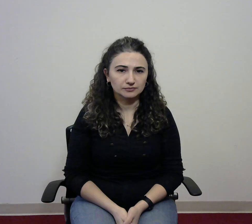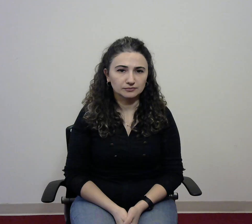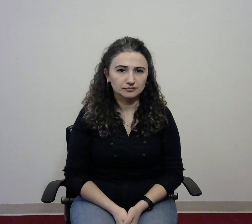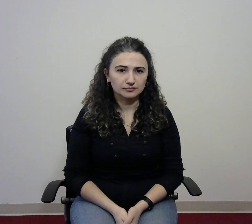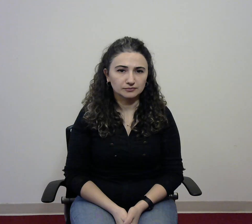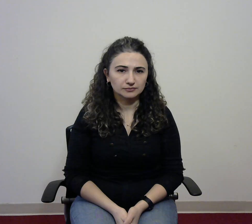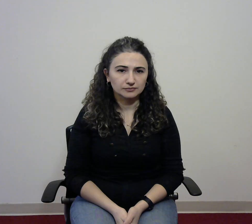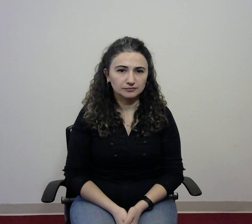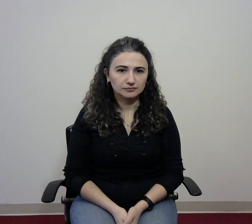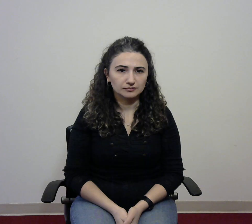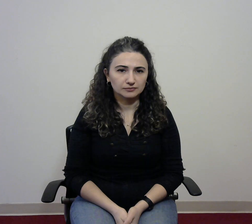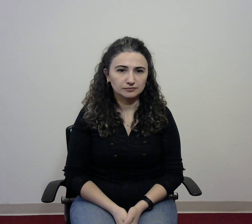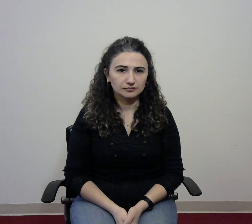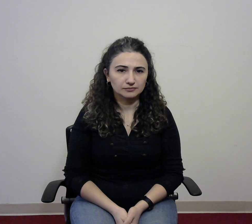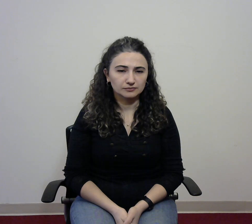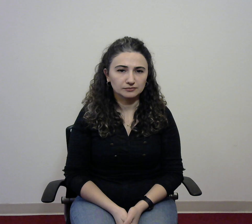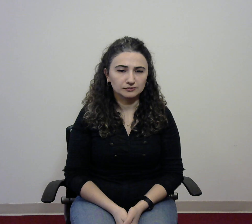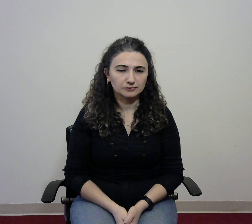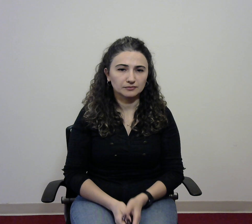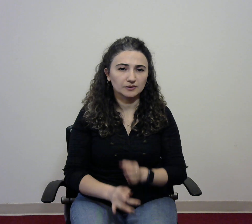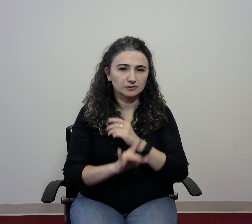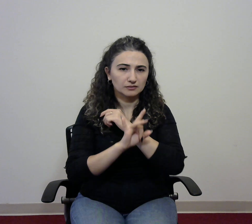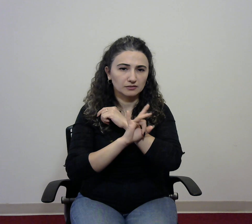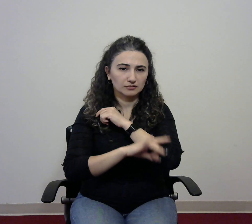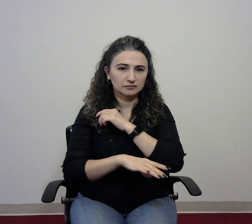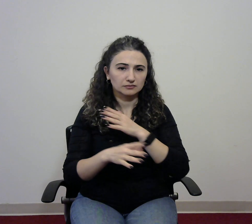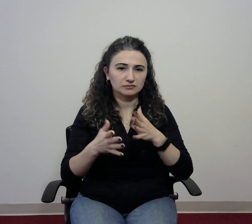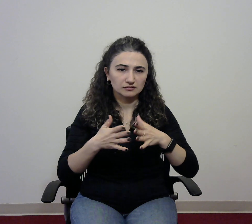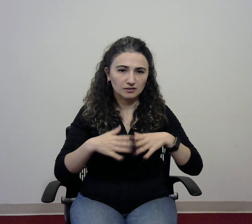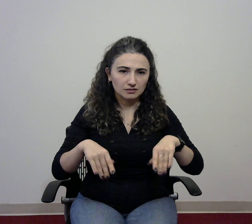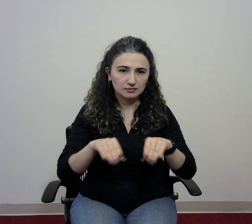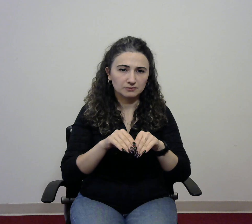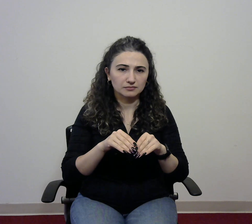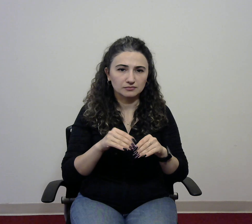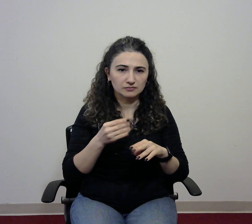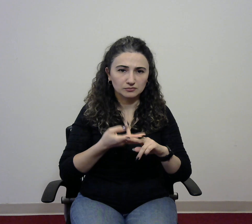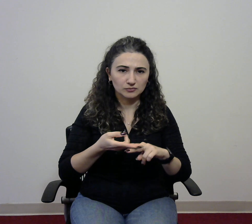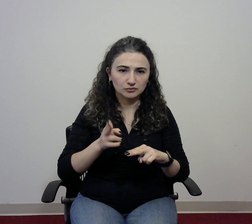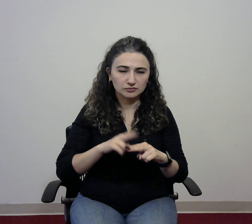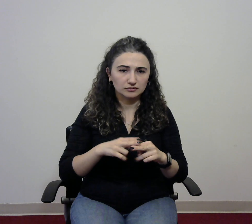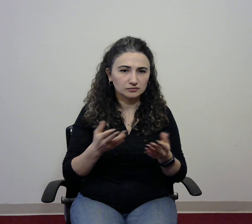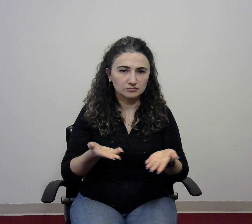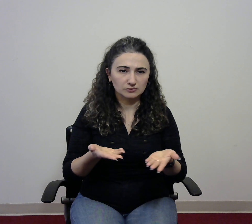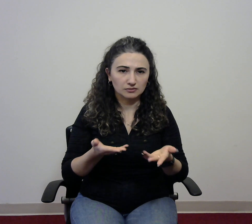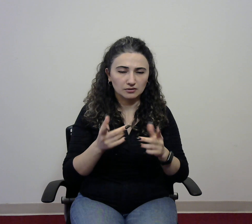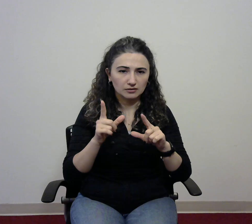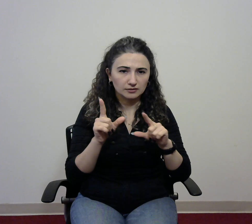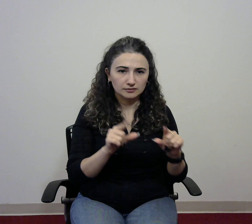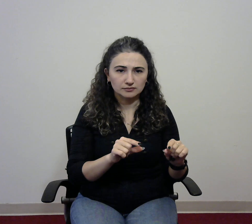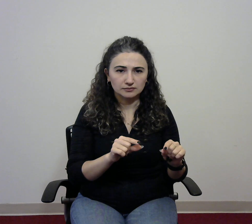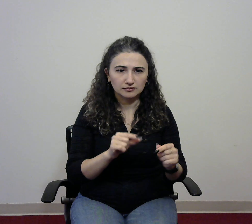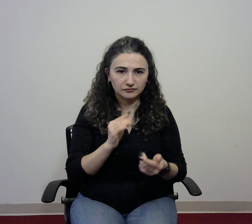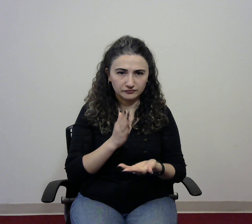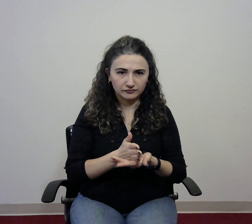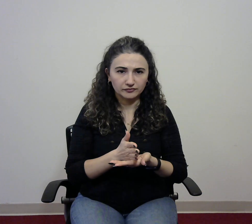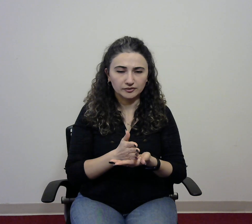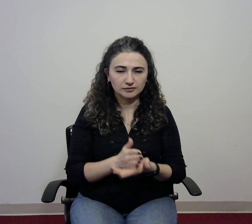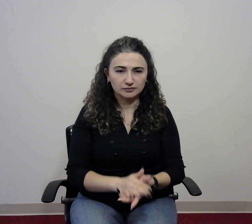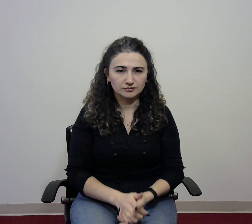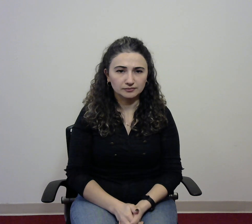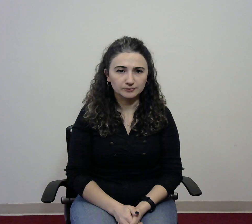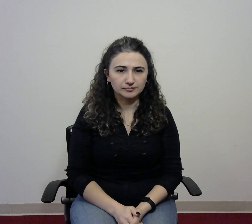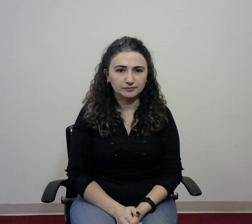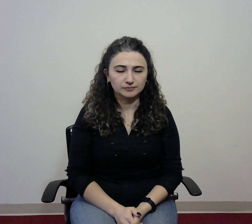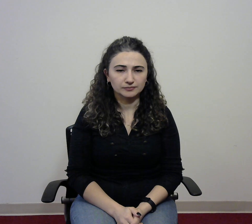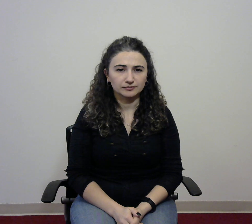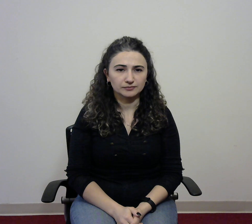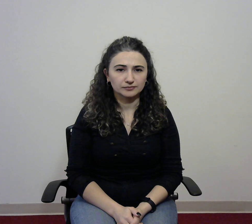Kasıb ailələr üçün hansı endirimlər var?